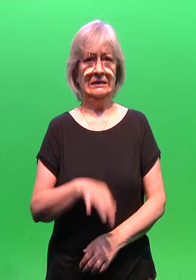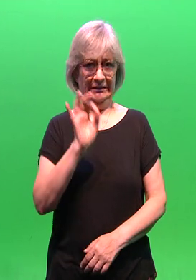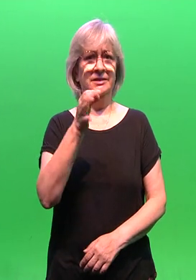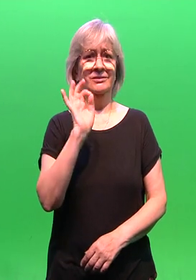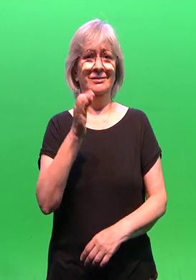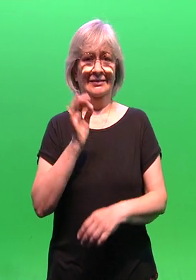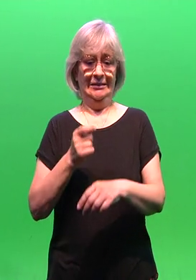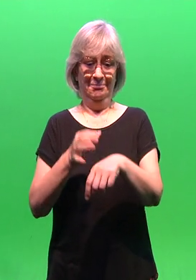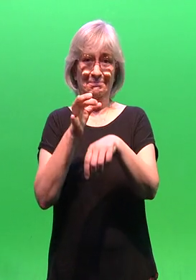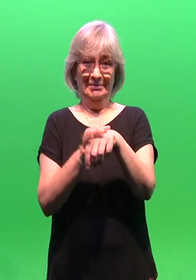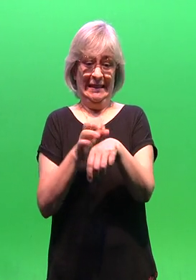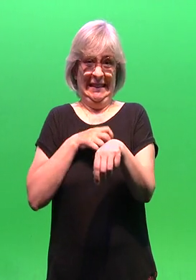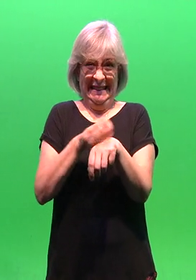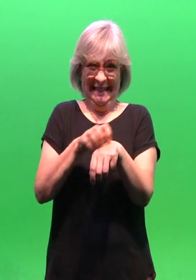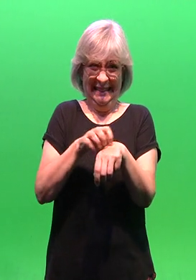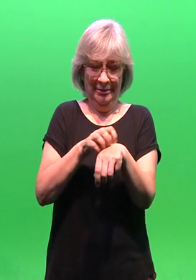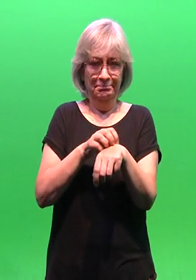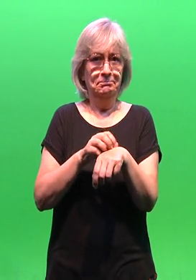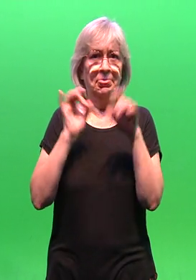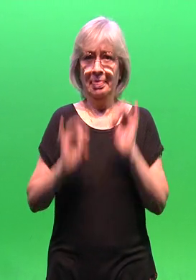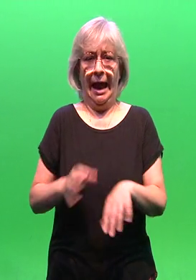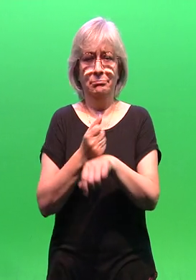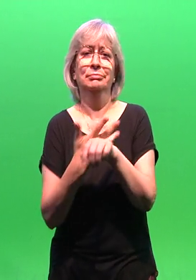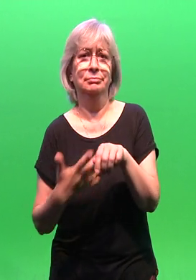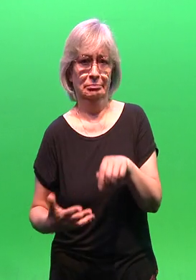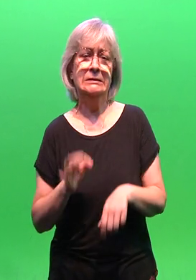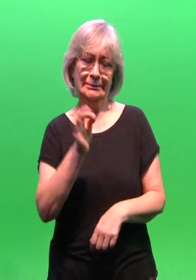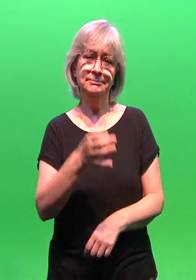Sí, quan em rasco la taca em sagna molt fàcilment.